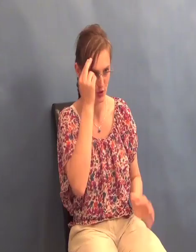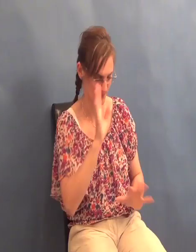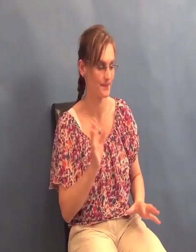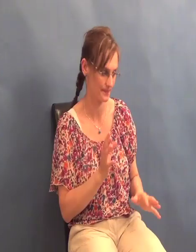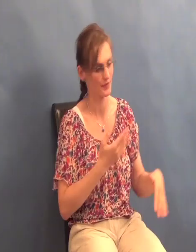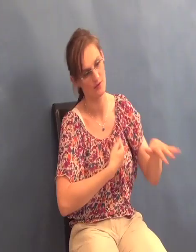Wychodzą.